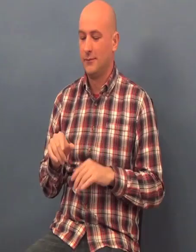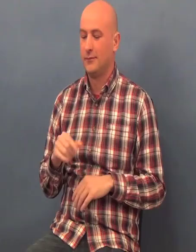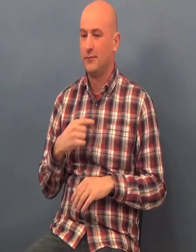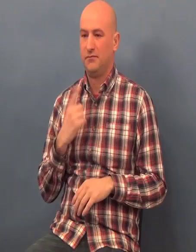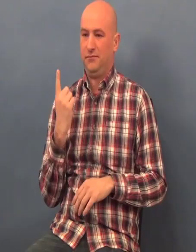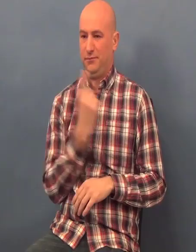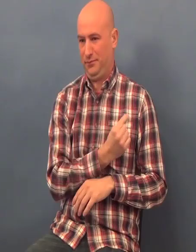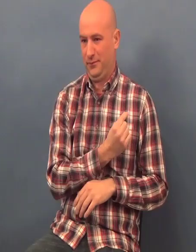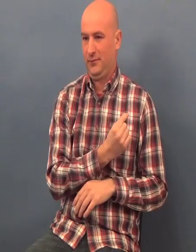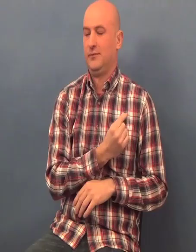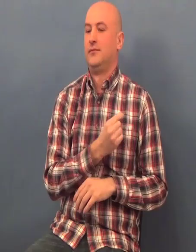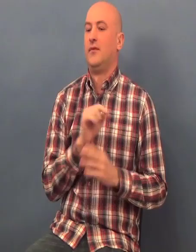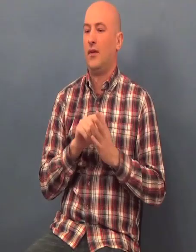Wychodzi.